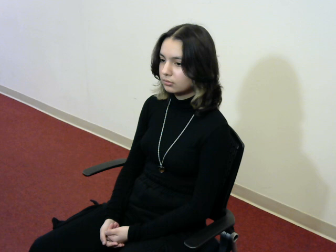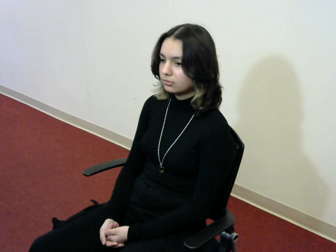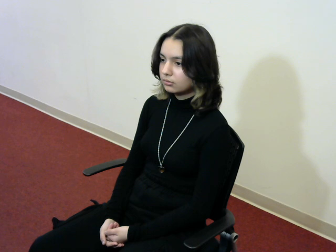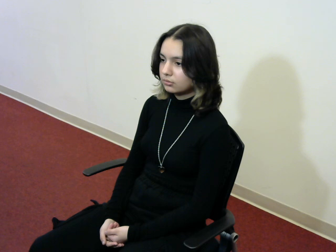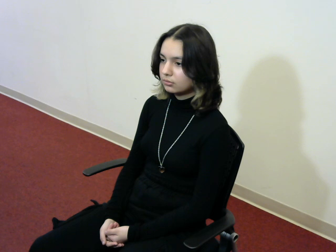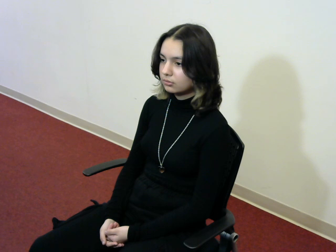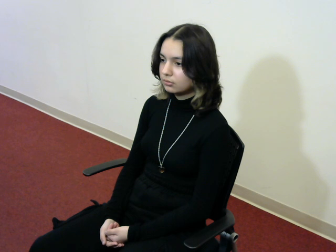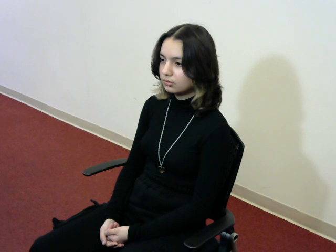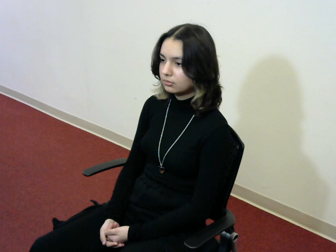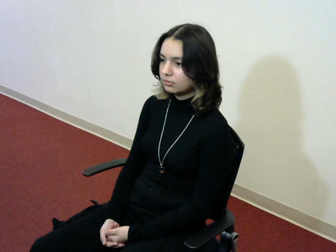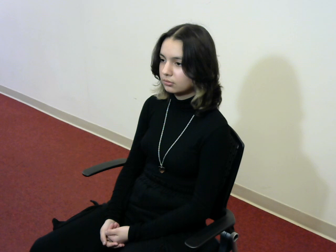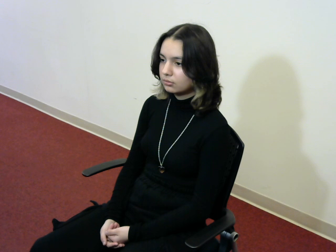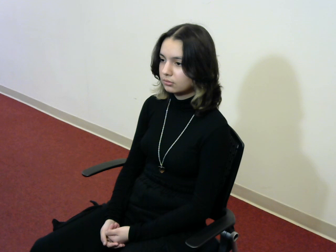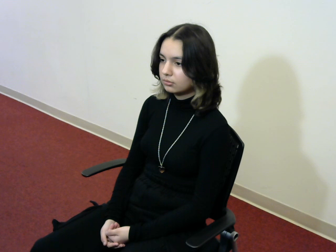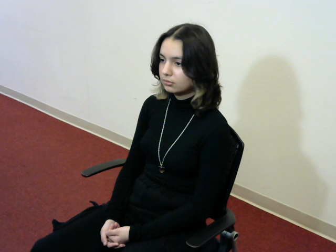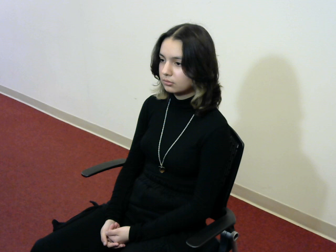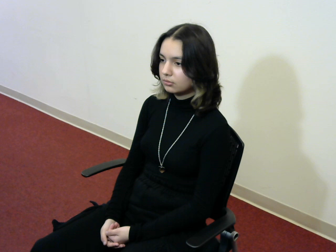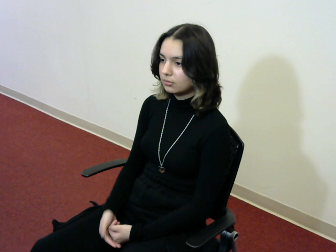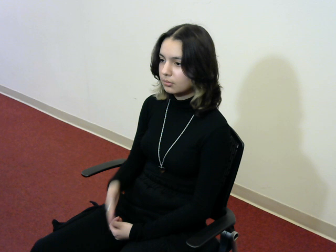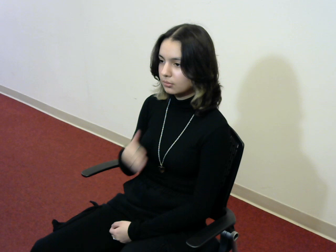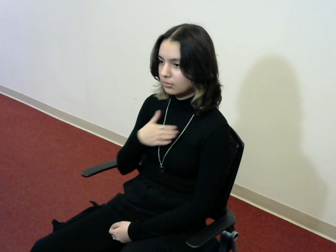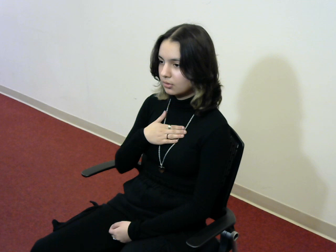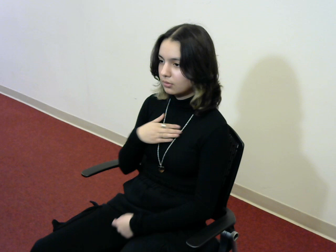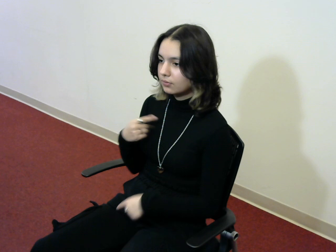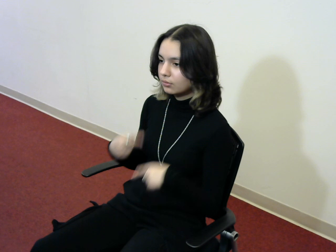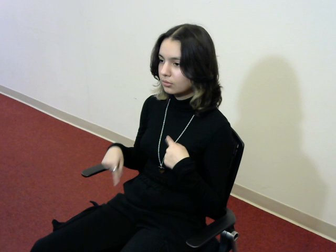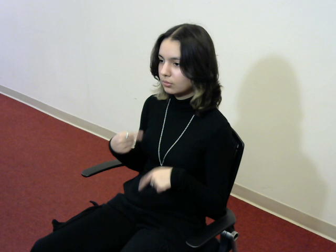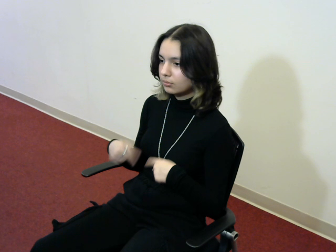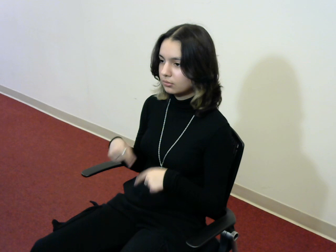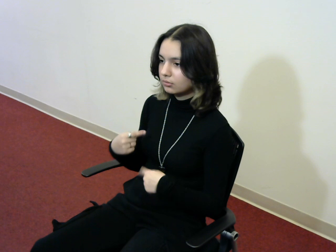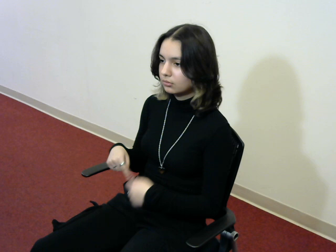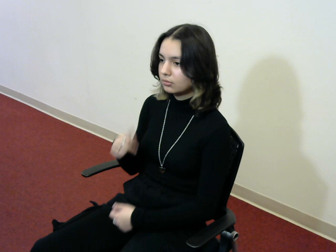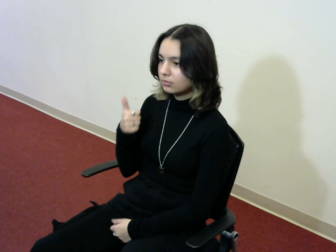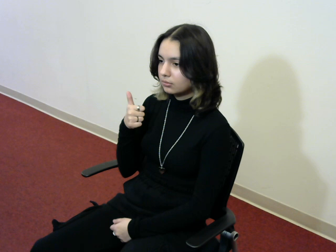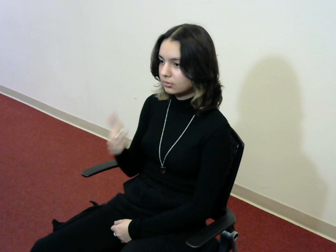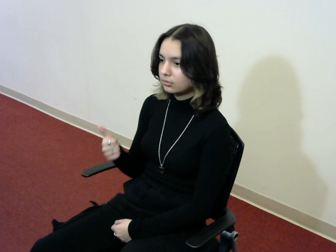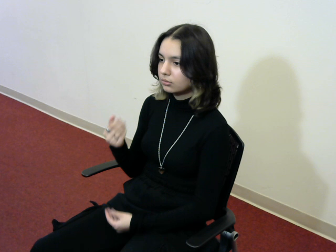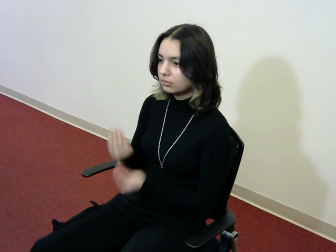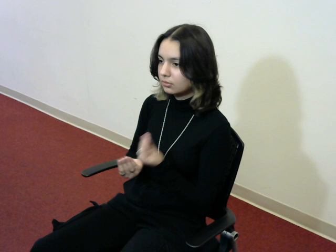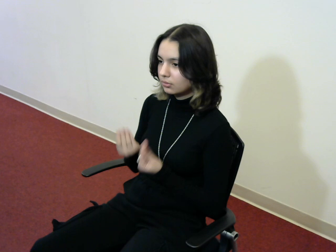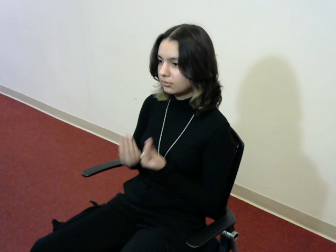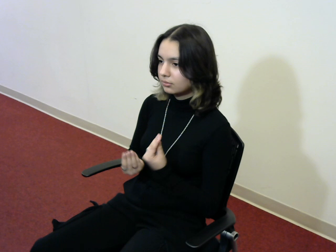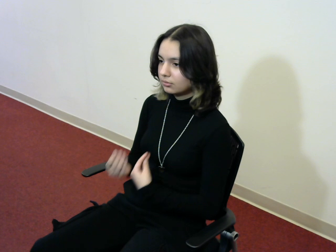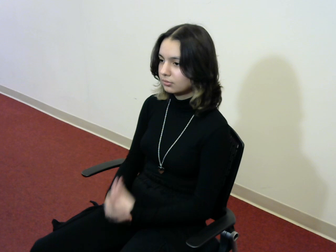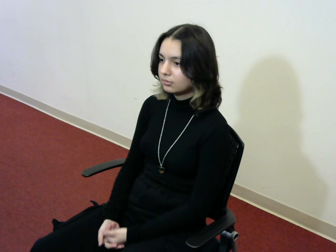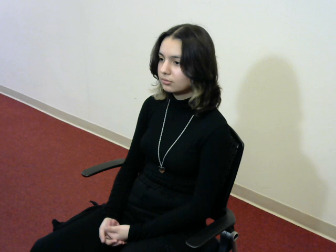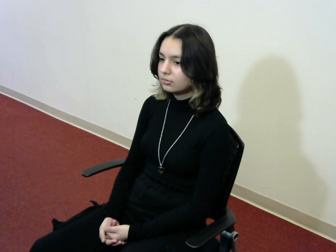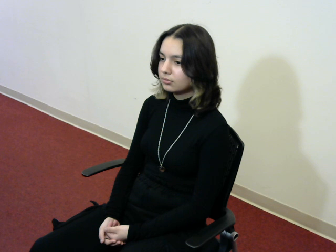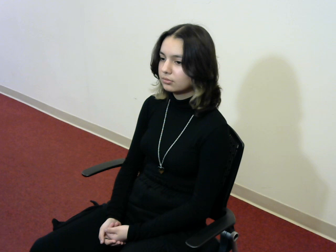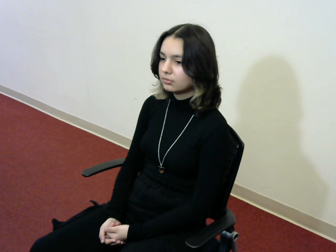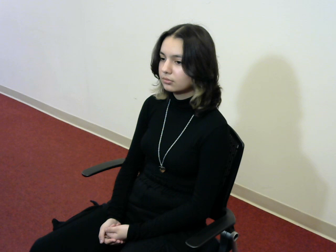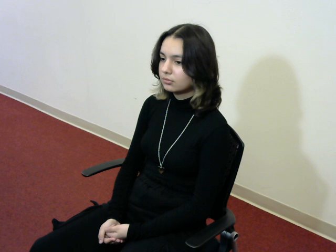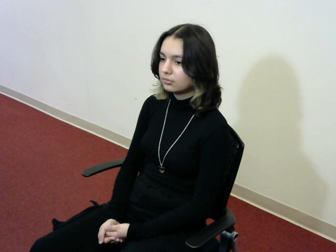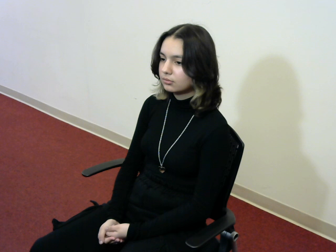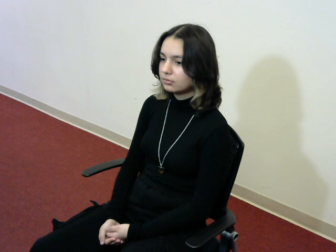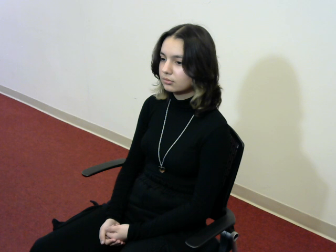Mən futbolu yaxşı oynayıram